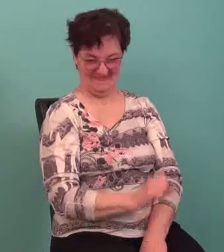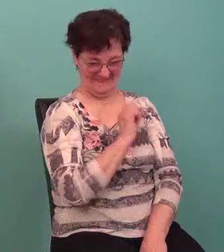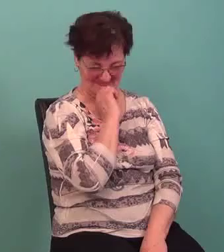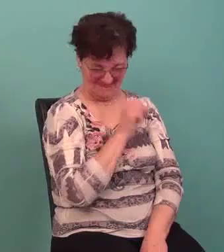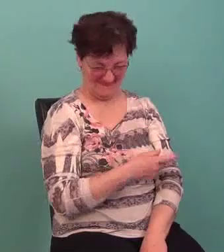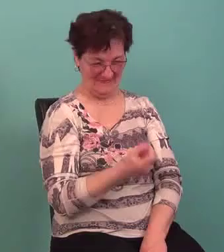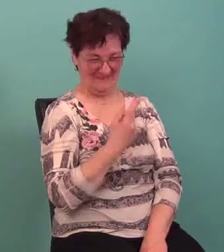W ogóle nie ma czegoś takiego.